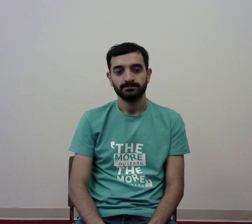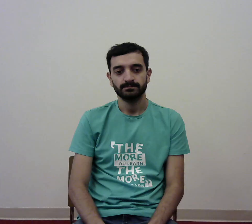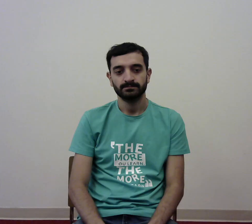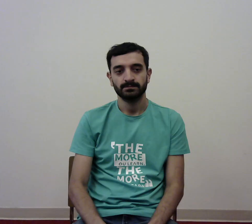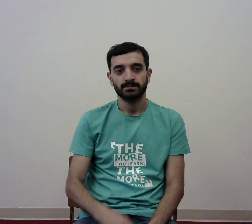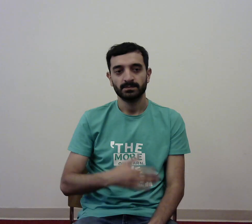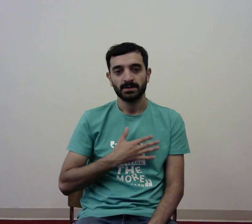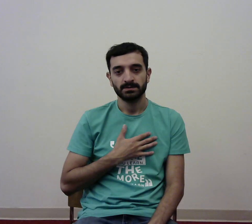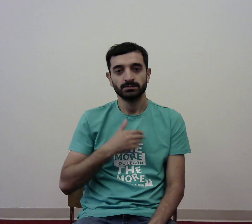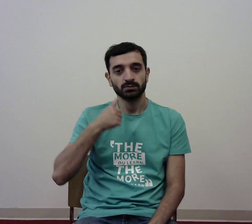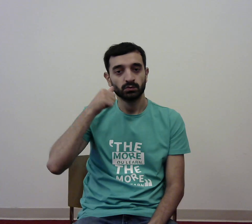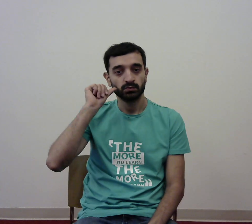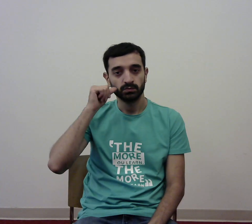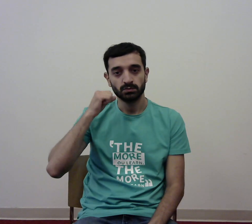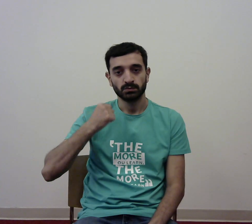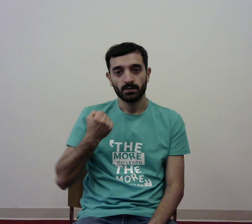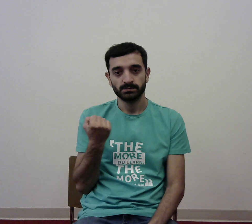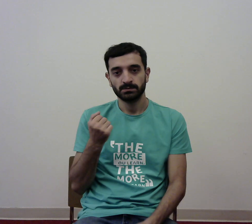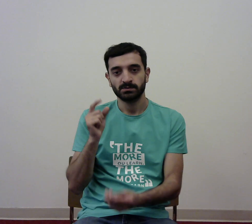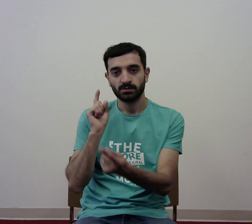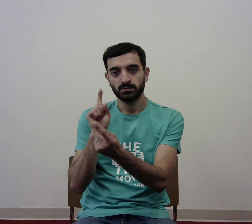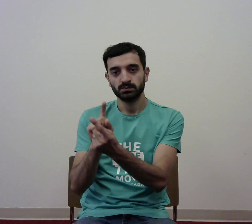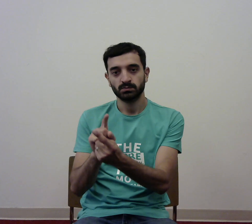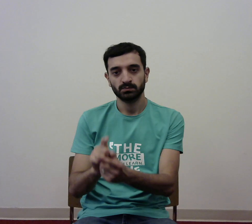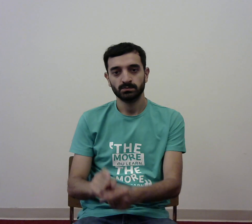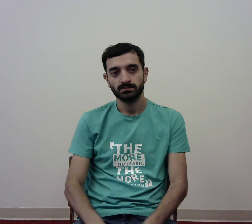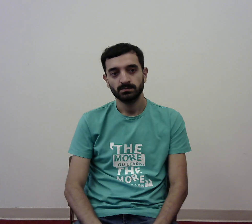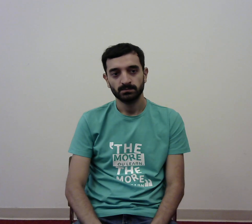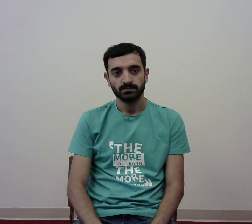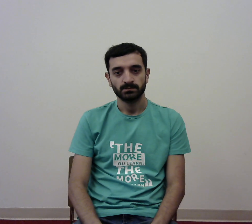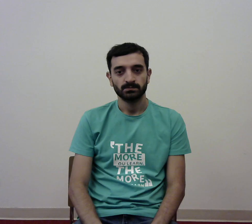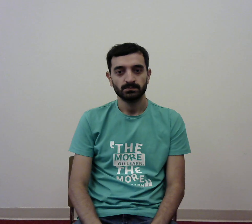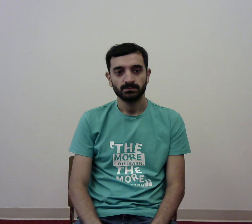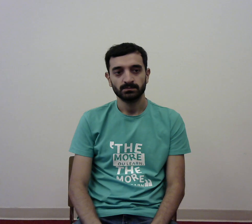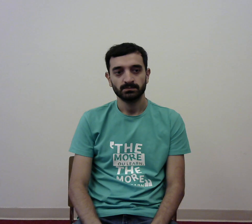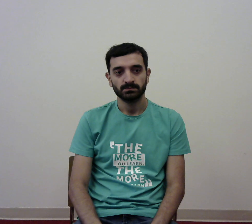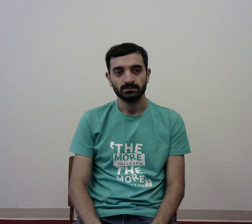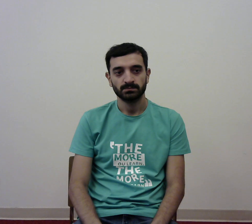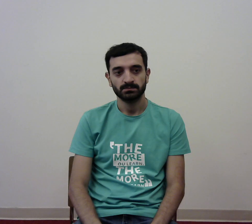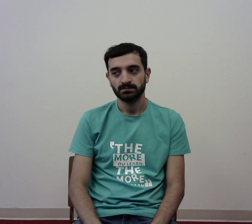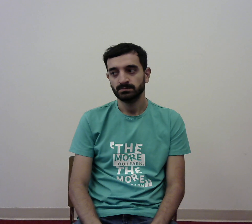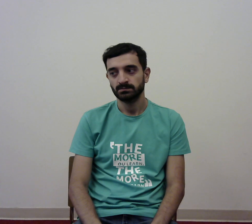Mən dünən dostlarımla görüşmüşdüm